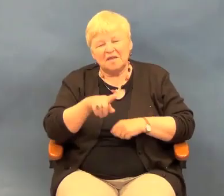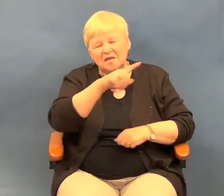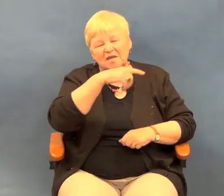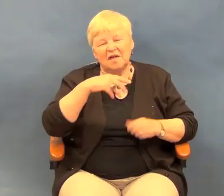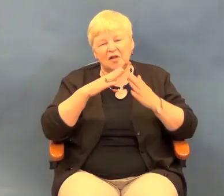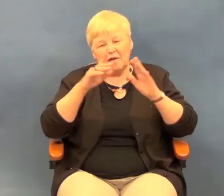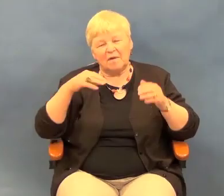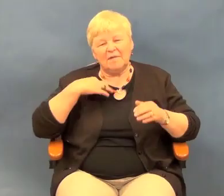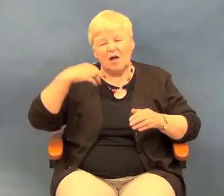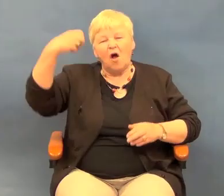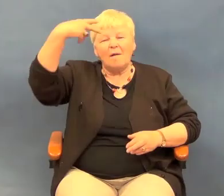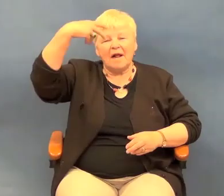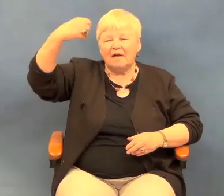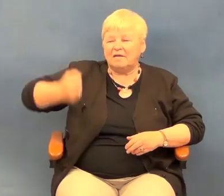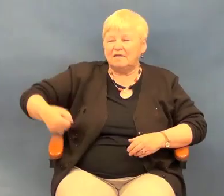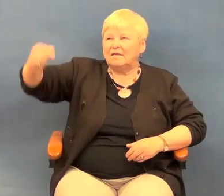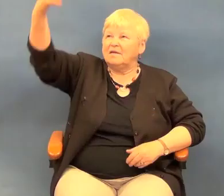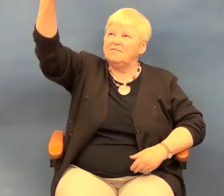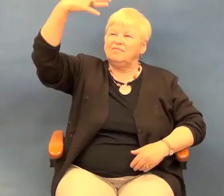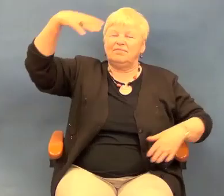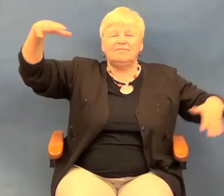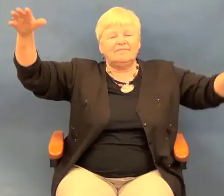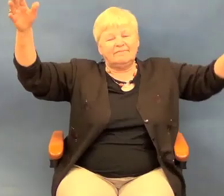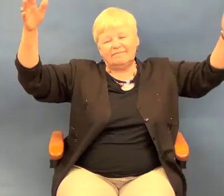Są takie prywatne domy gdzie można wziąć prysznic.